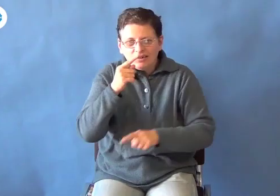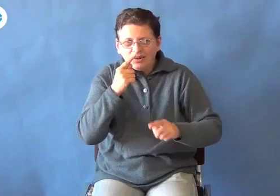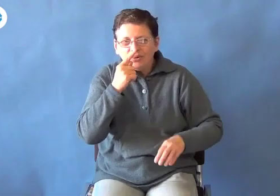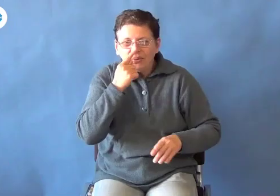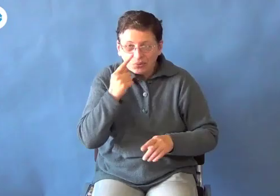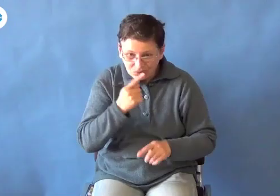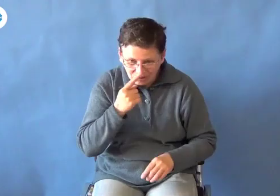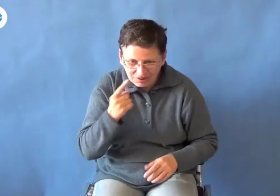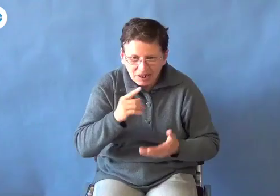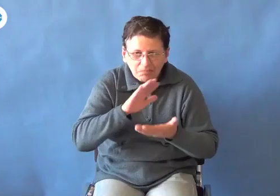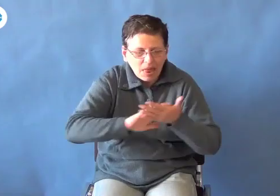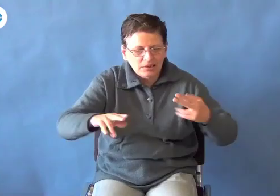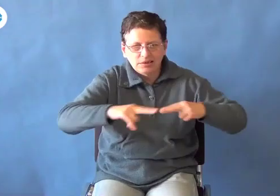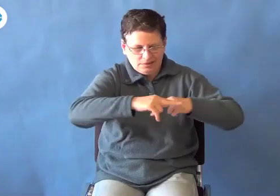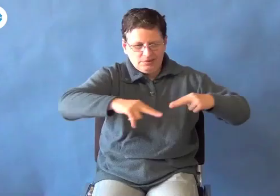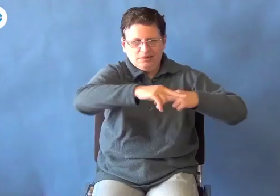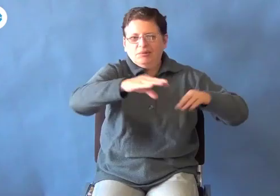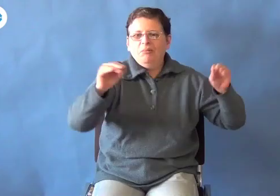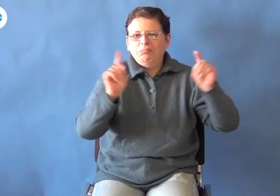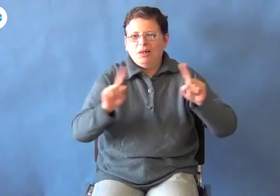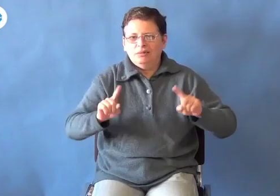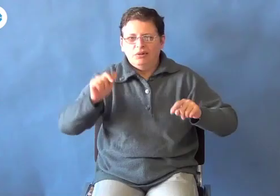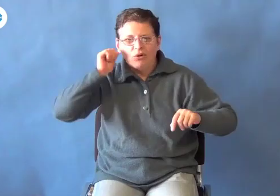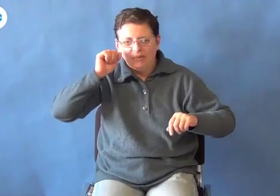W Rosji nie ma pasów.